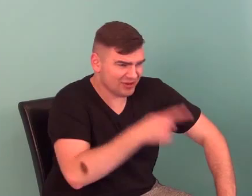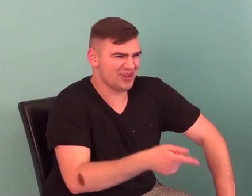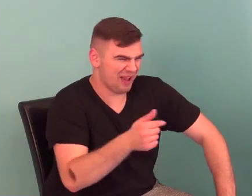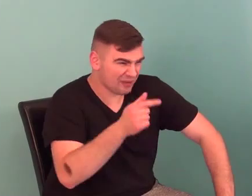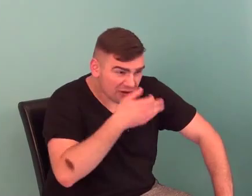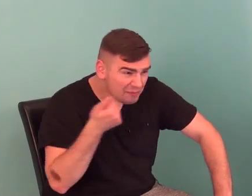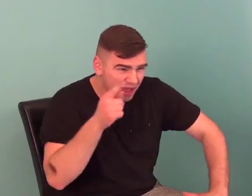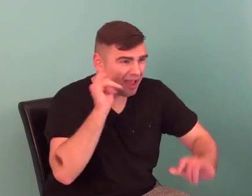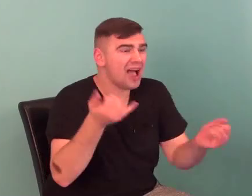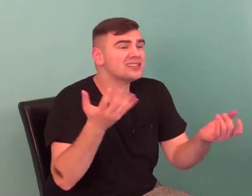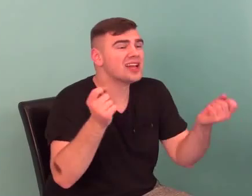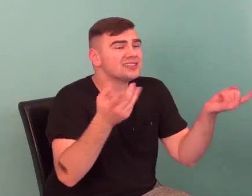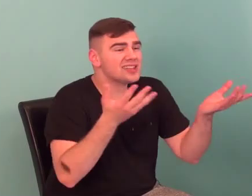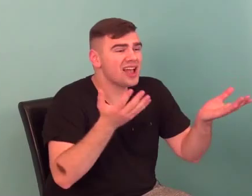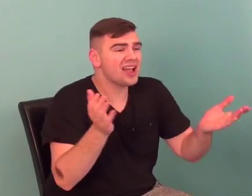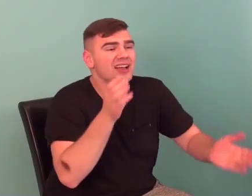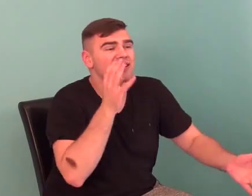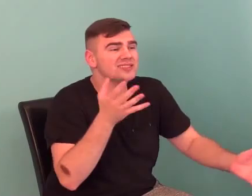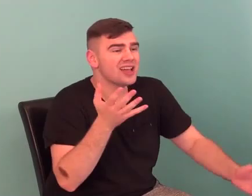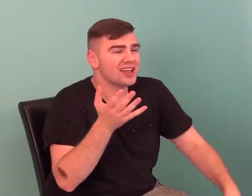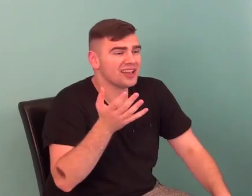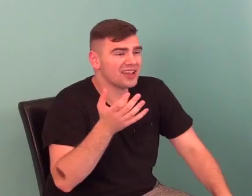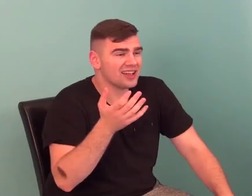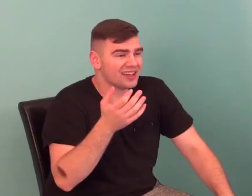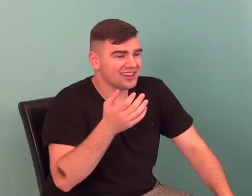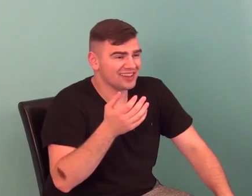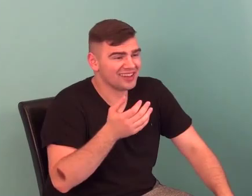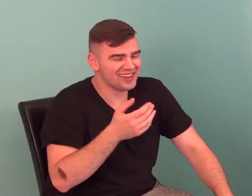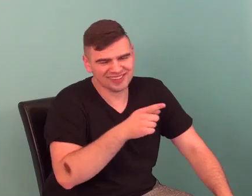Powinny być kosze, jak nie ma, to gdzie ludzie mają wyrzucać?